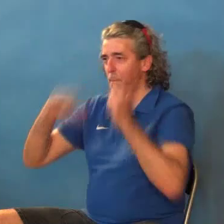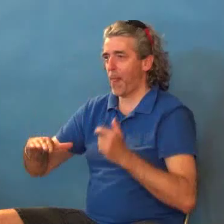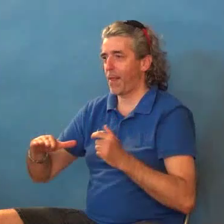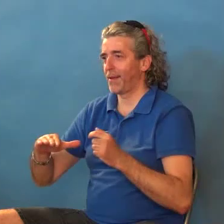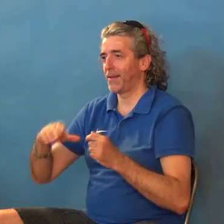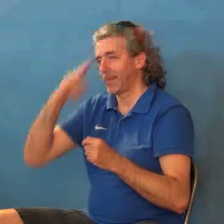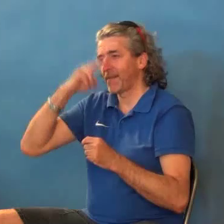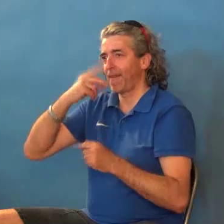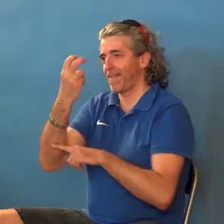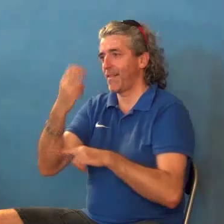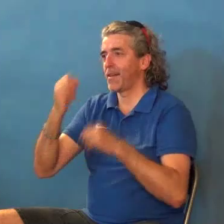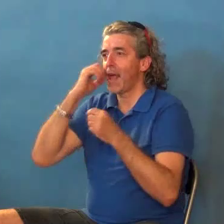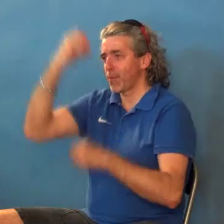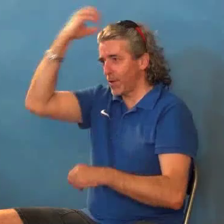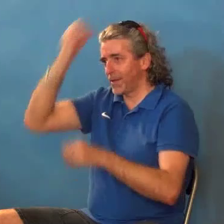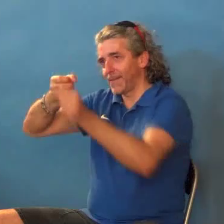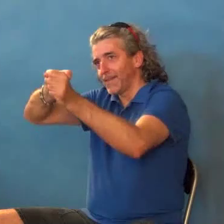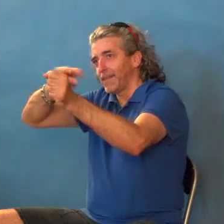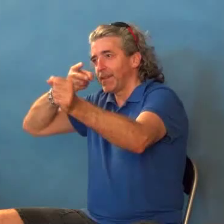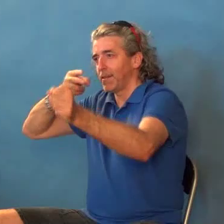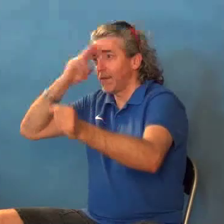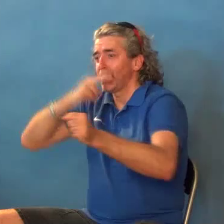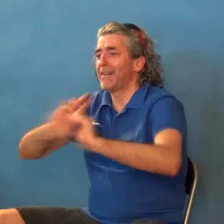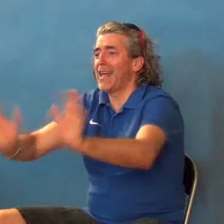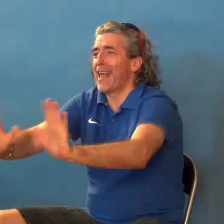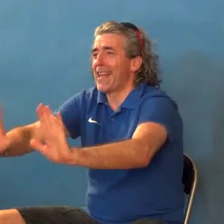Mała myszka miki chce strzelać do jabłka na głowie taty, dużej myszki.